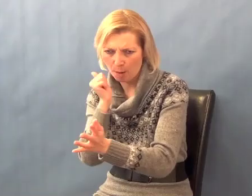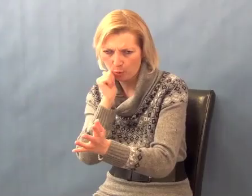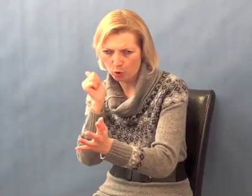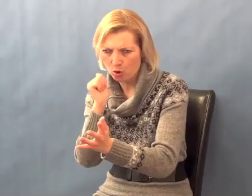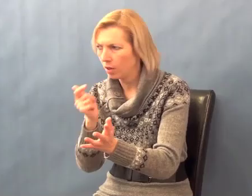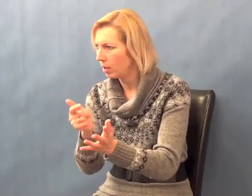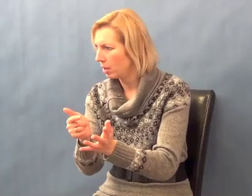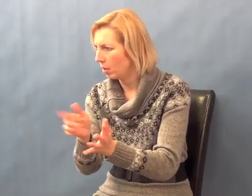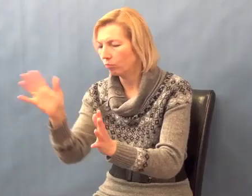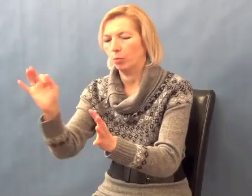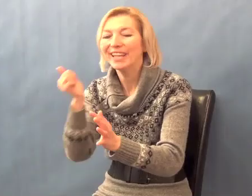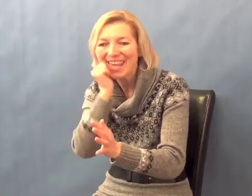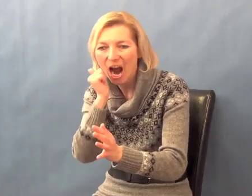Jabłko, tak? Jabłko...